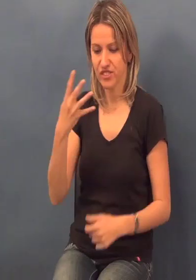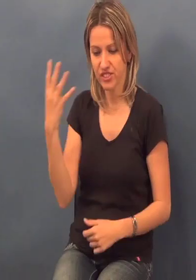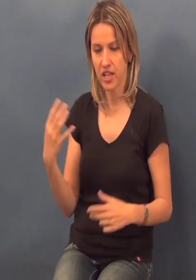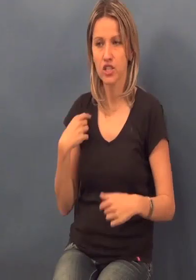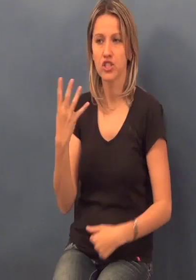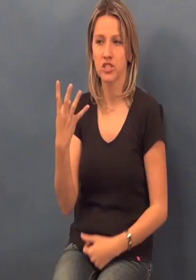Cztery dni.